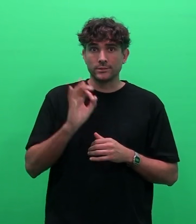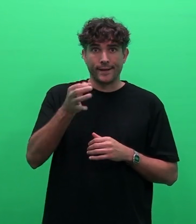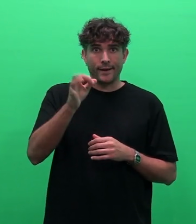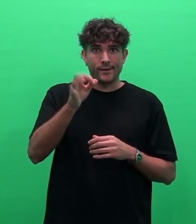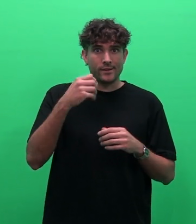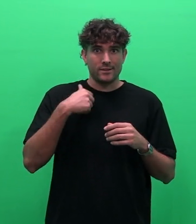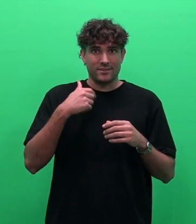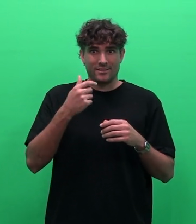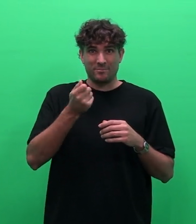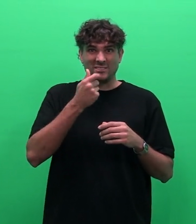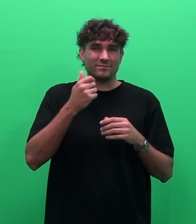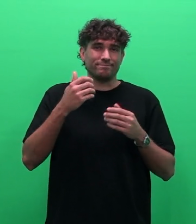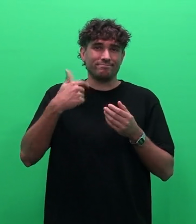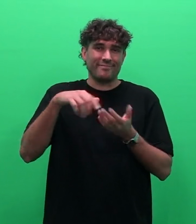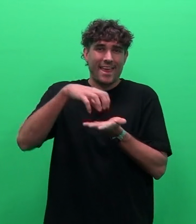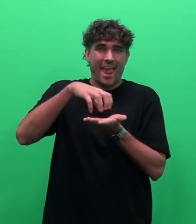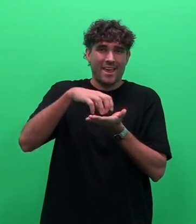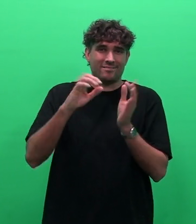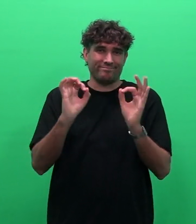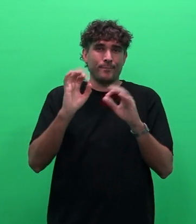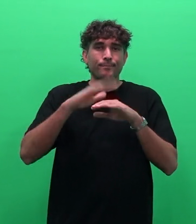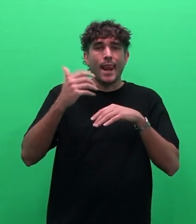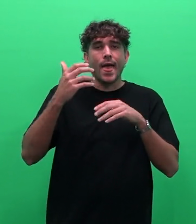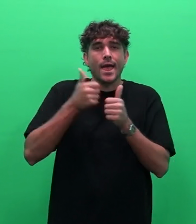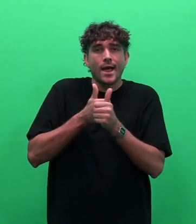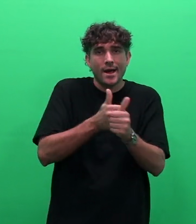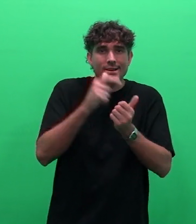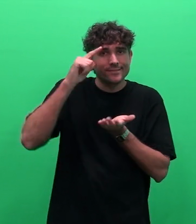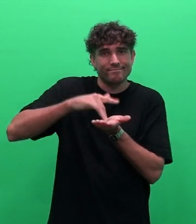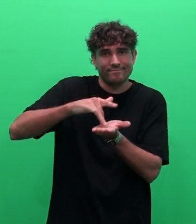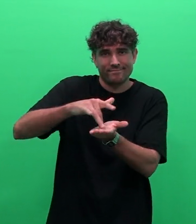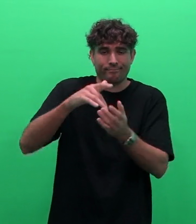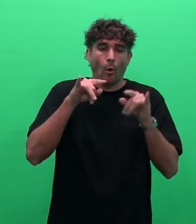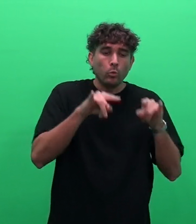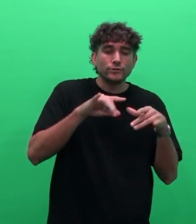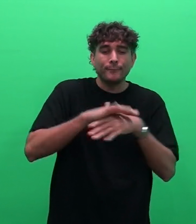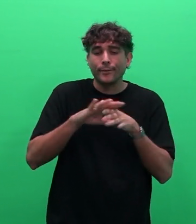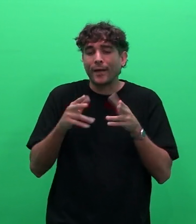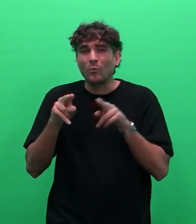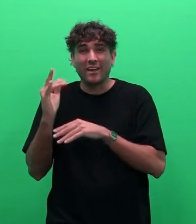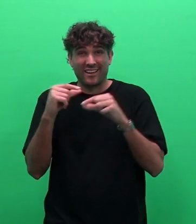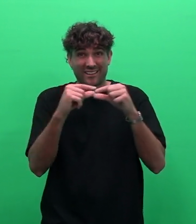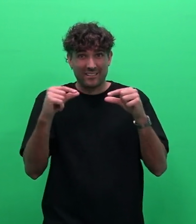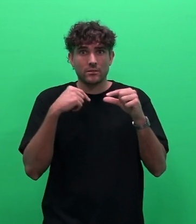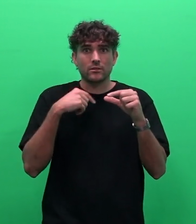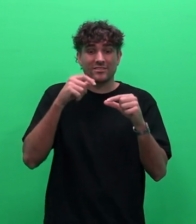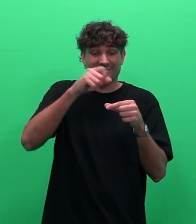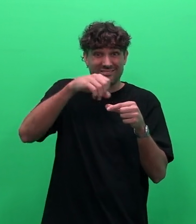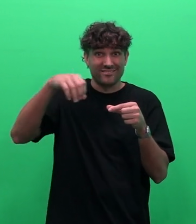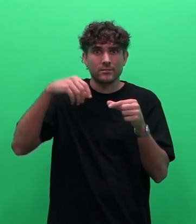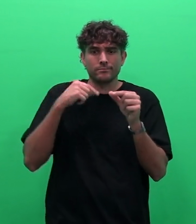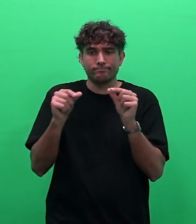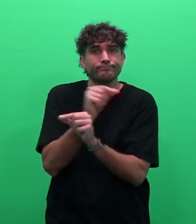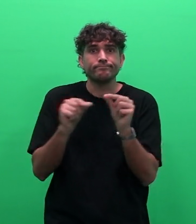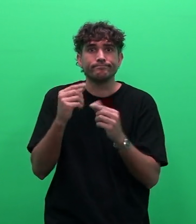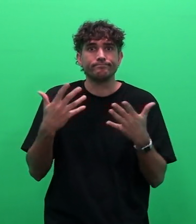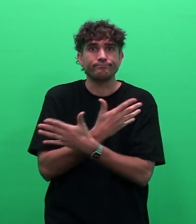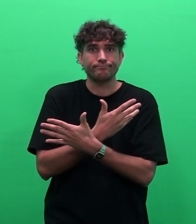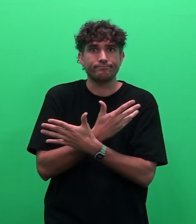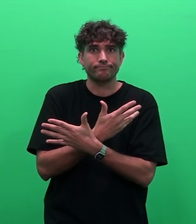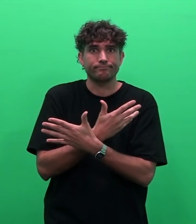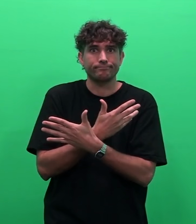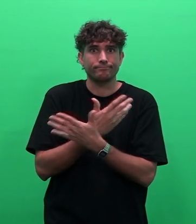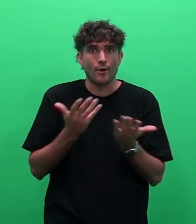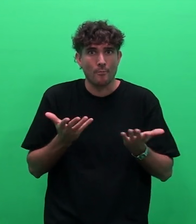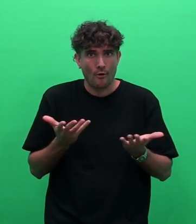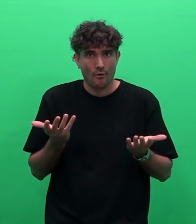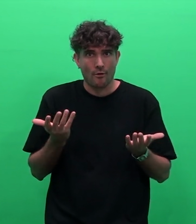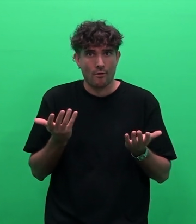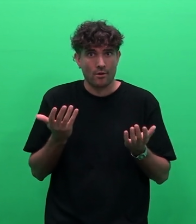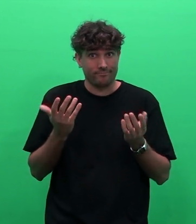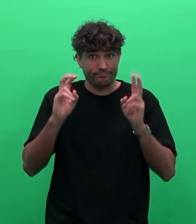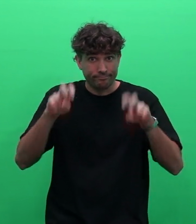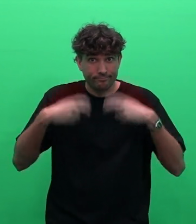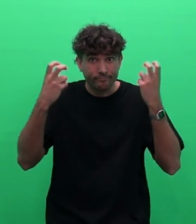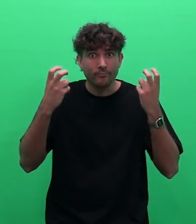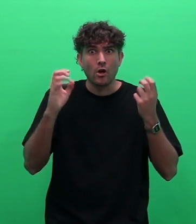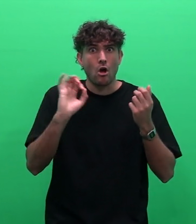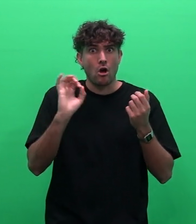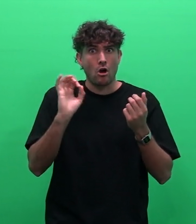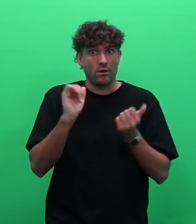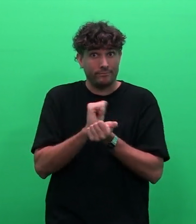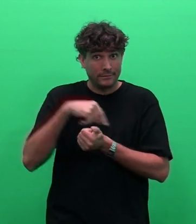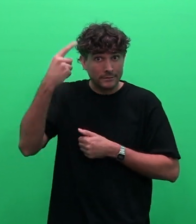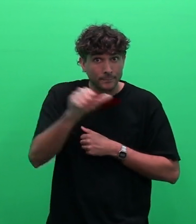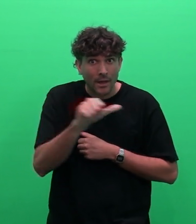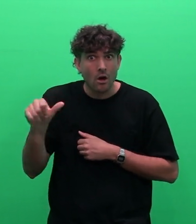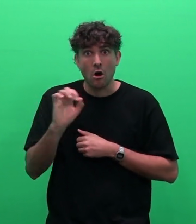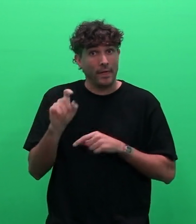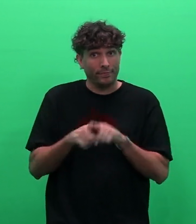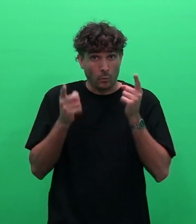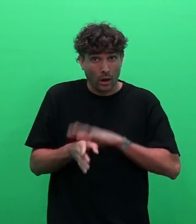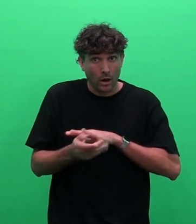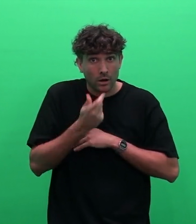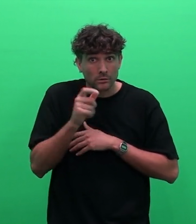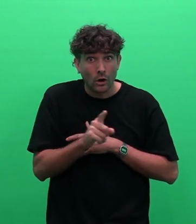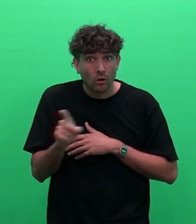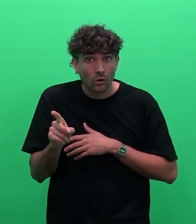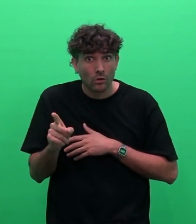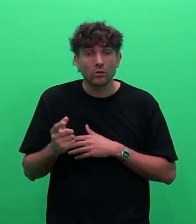Sí, prenc pastilles d'un blister que t'ajuda a fer seguiment de les que has de prendre cada dia, dilluns, dimarts, dimecres, dijous, divendres... però quan les vaig preparar em vaig equivocar de dies. Ara què he de fer? He de reiniciar el tractament, o esperar fins la setmana següent per seguir el tractament, o prendre'm les pastilles igualment?